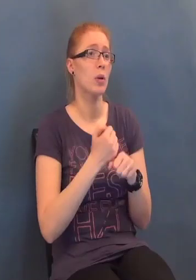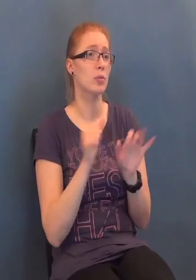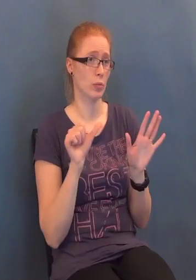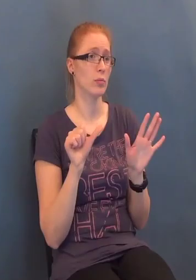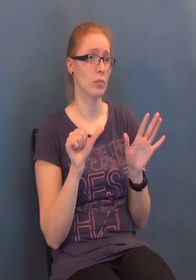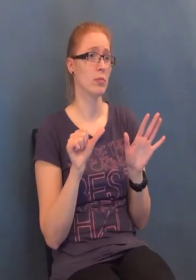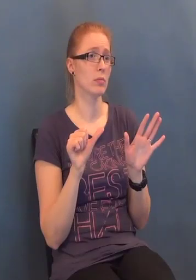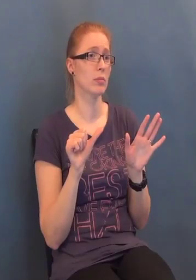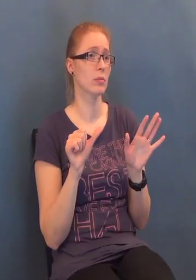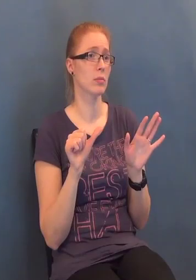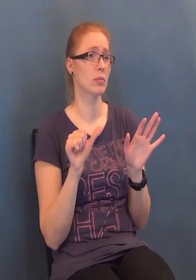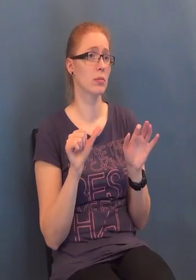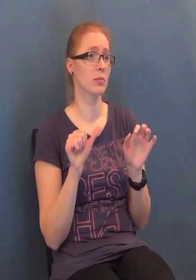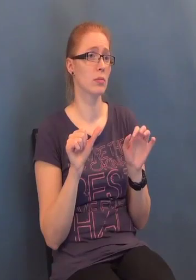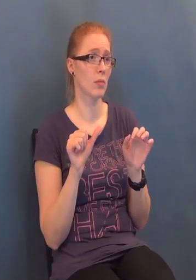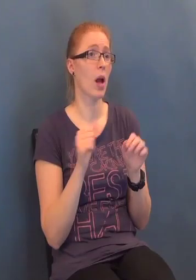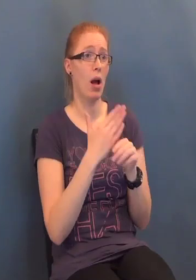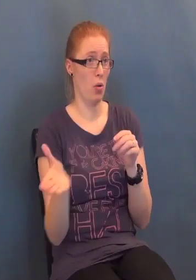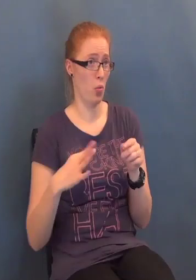Kończę pracę o szóstej.